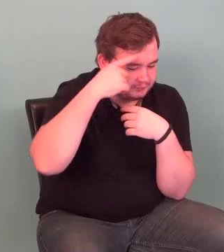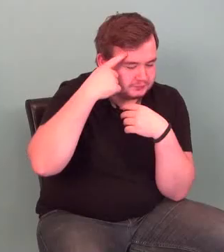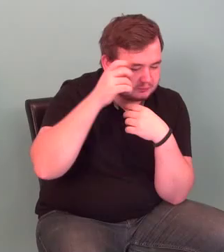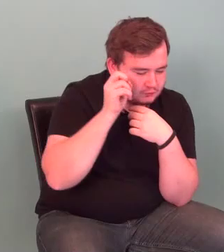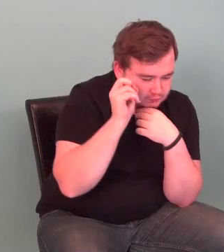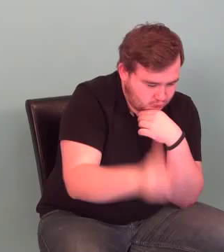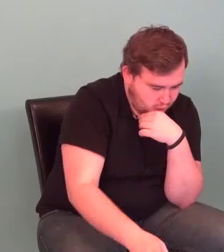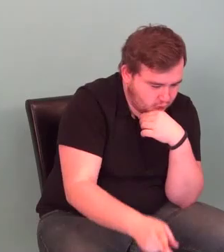Mam pomysł, okej.